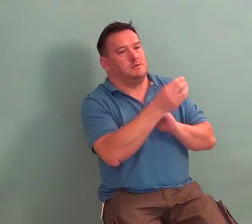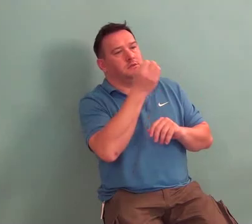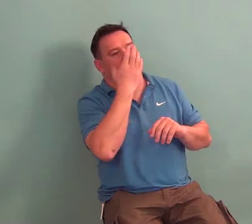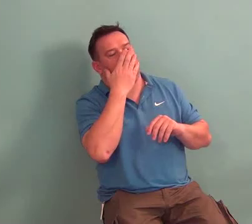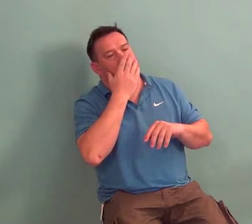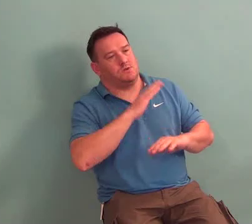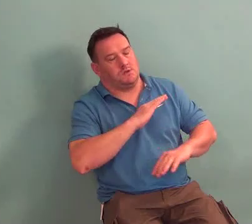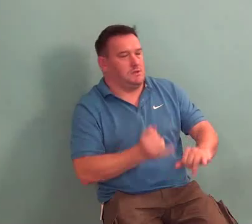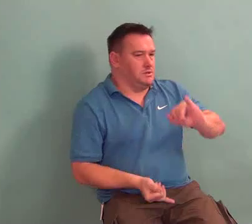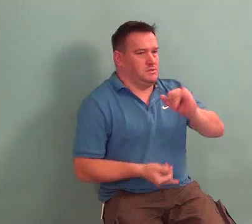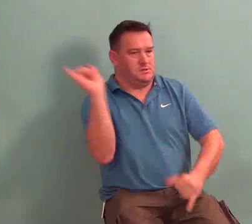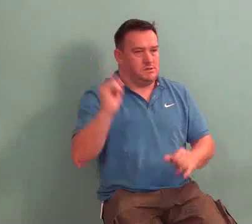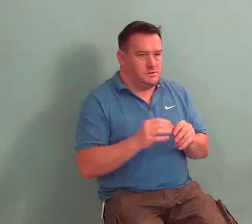Rozczarował się, bo ochrona wykopała go na zewnątrz.